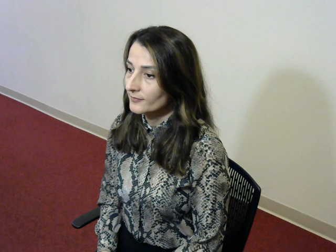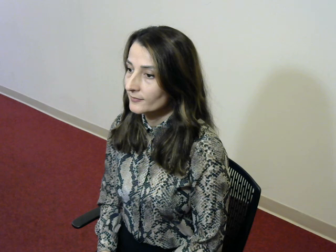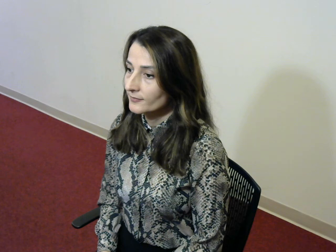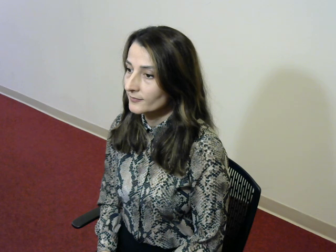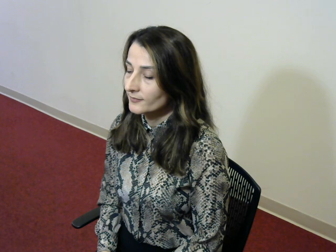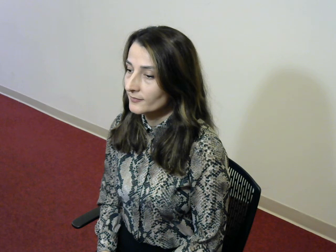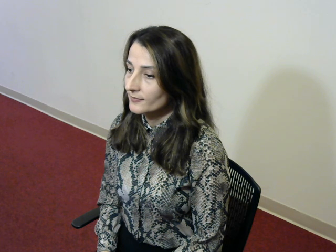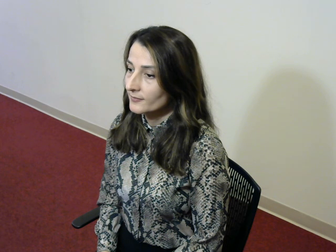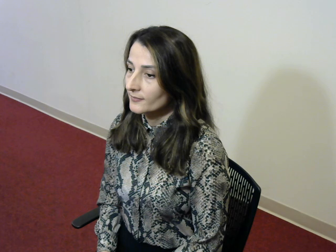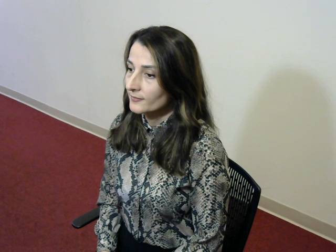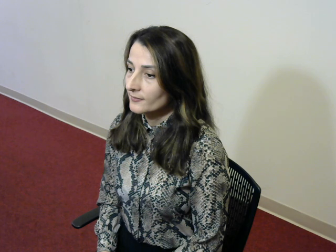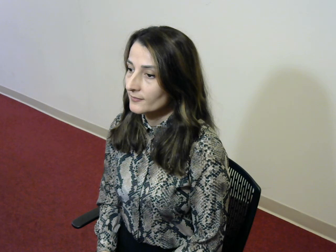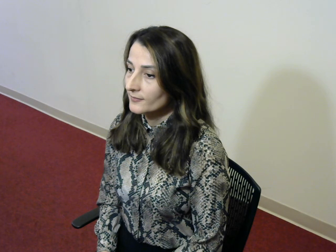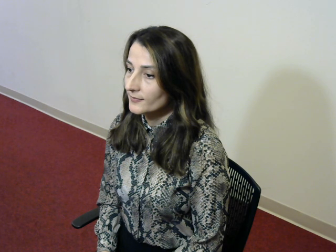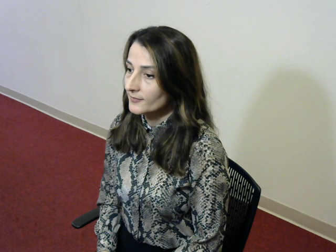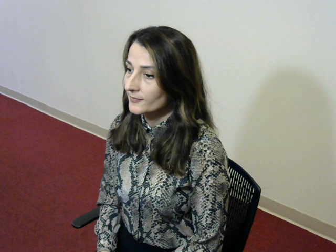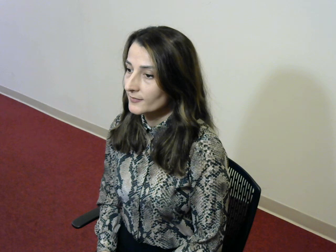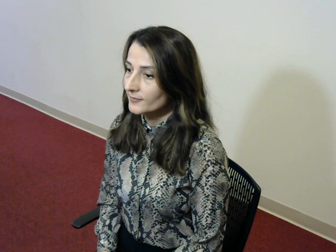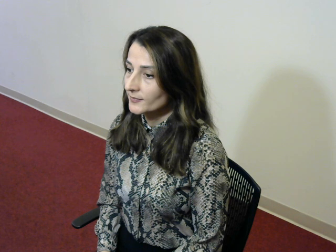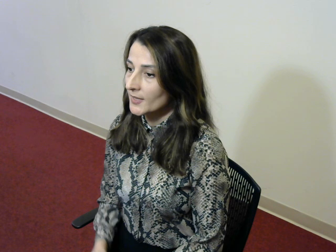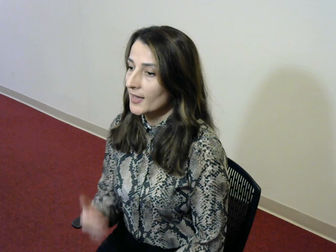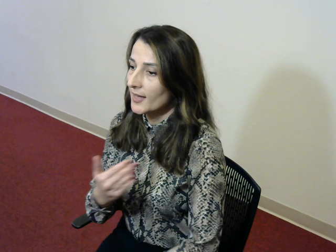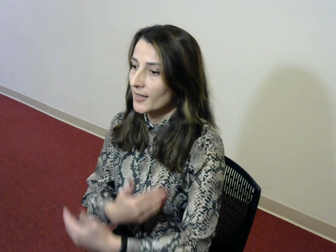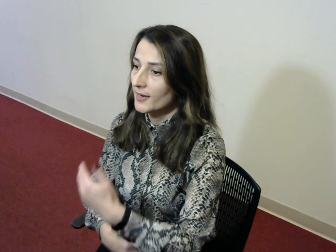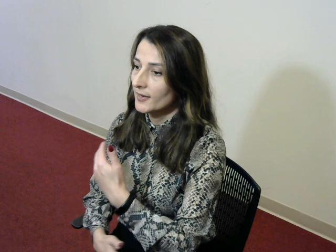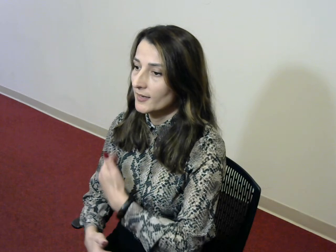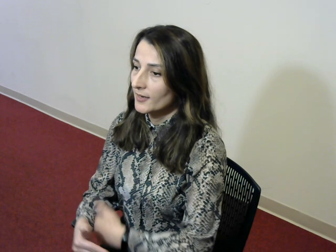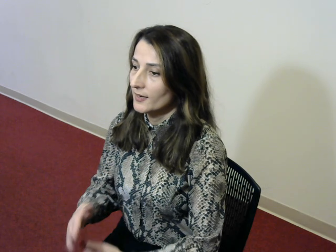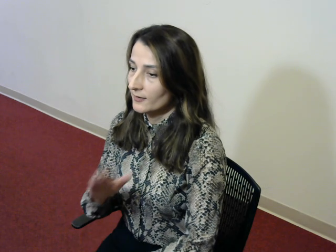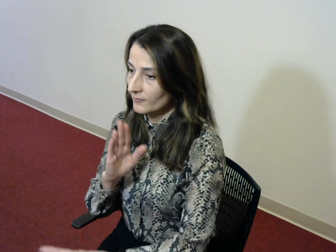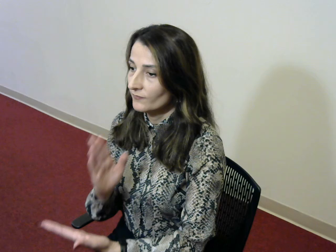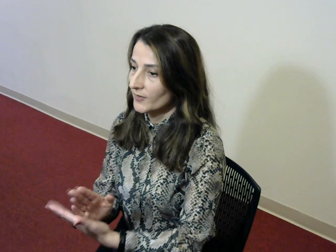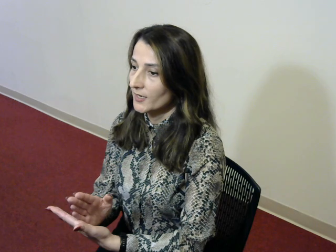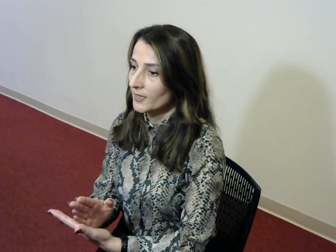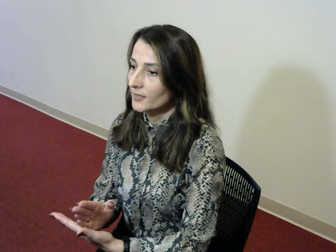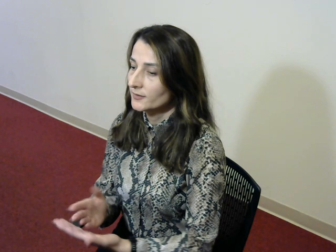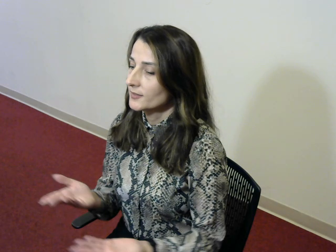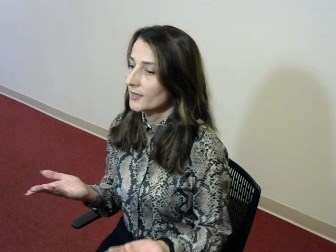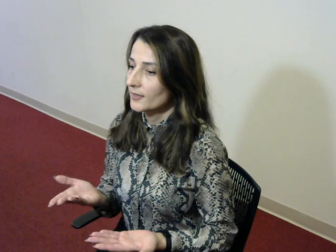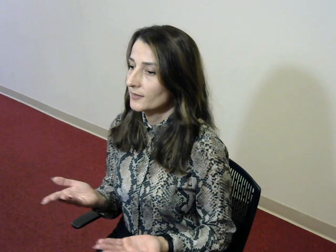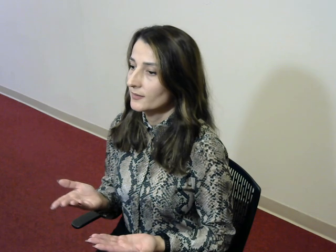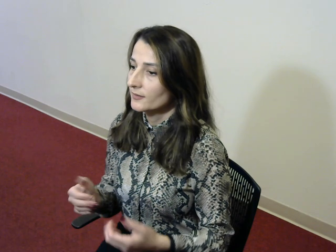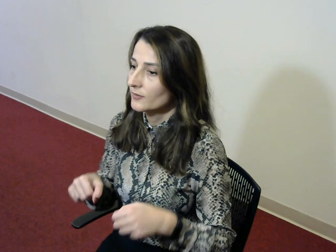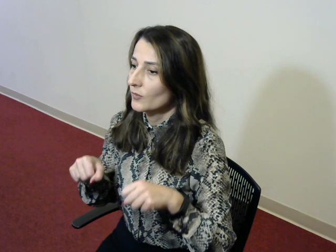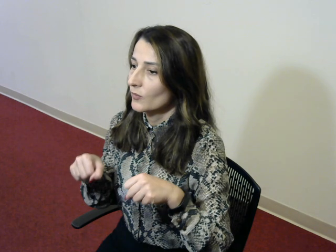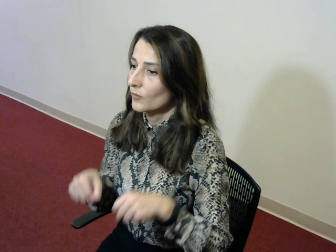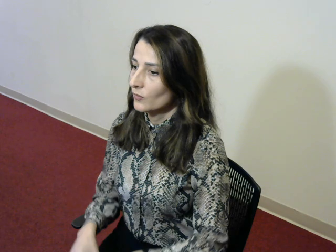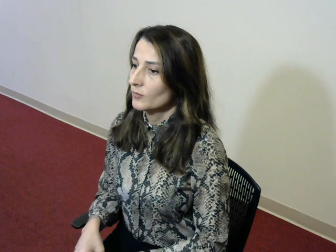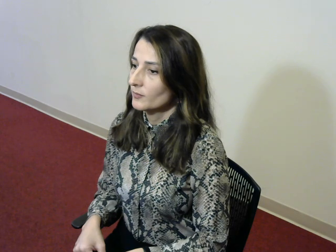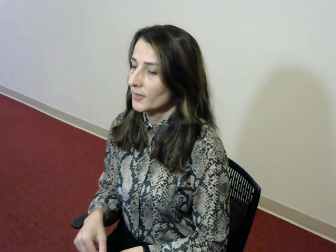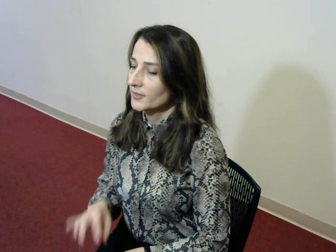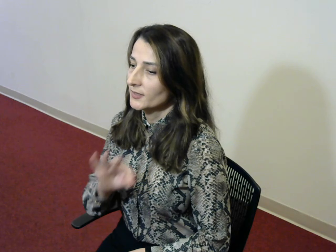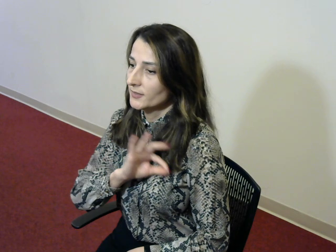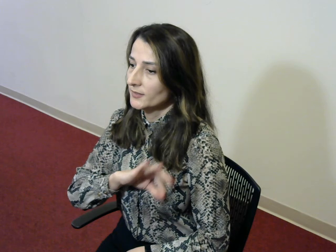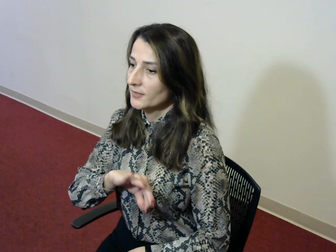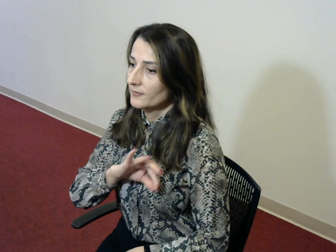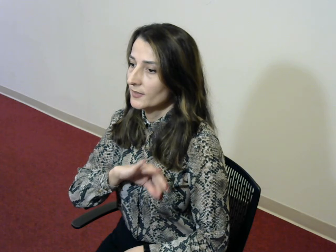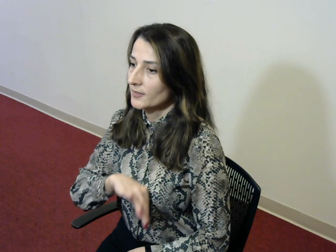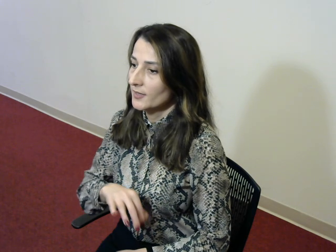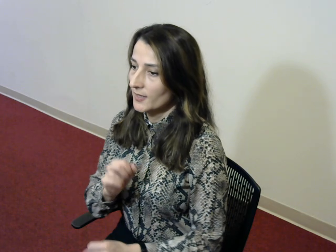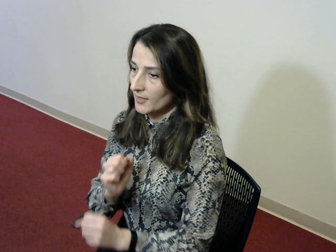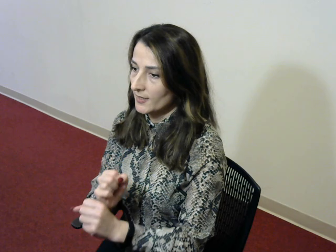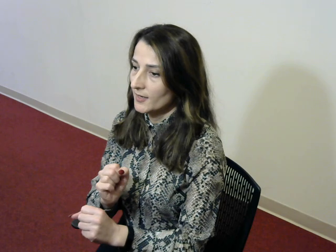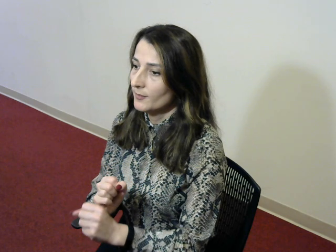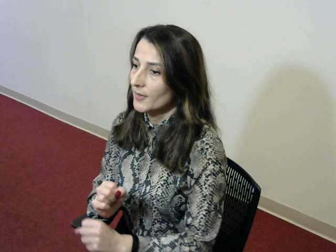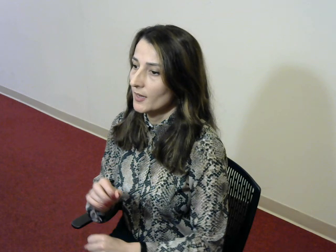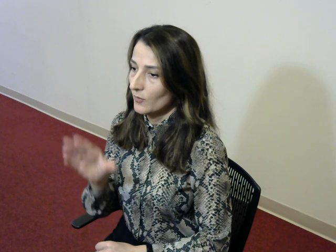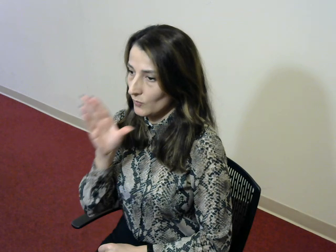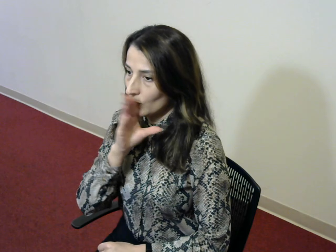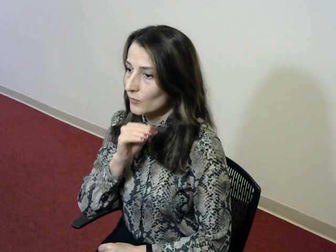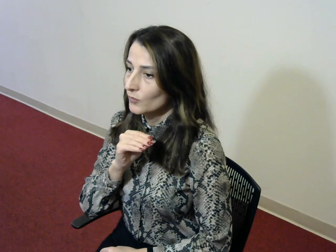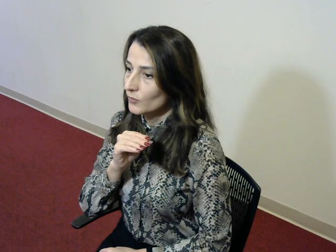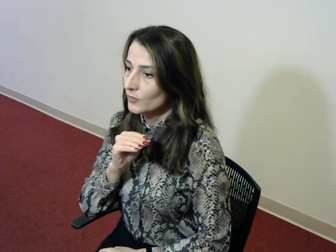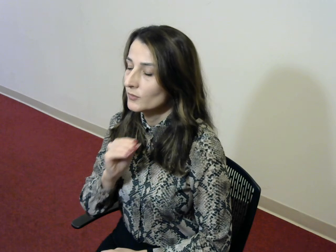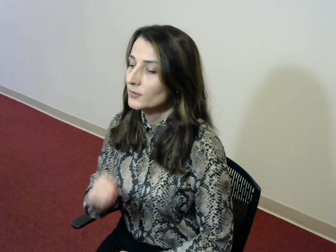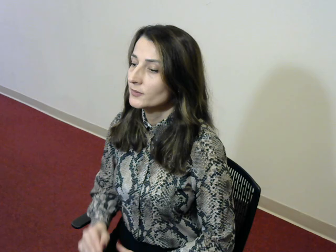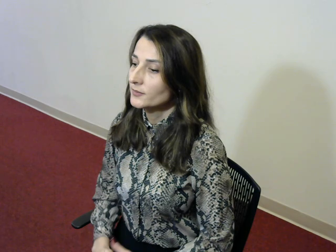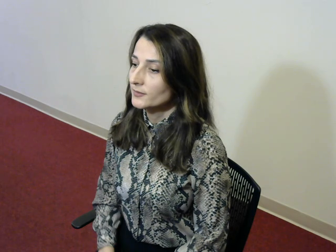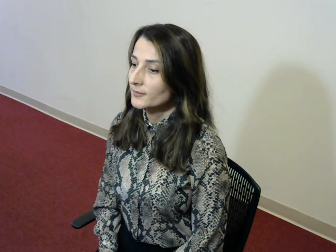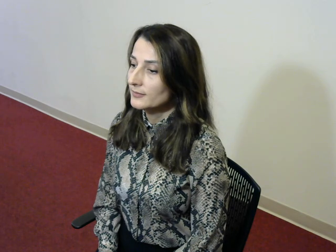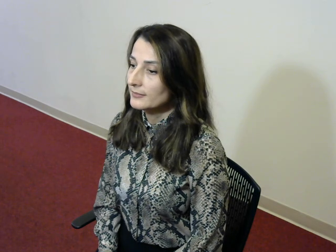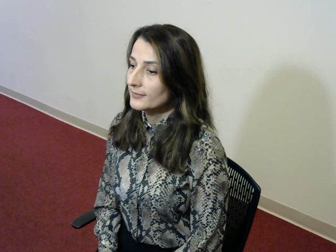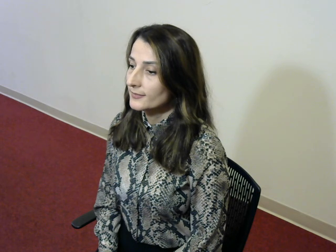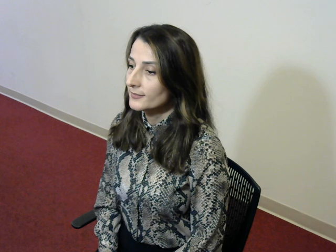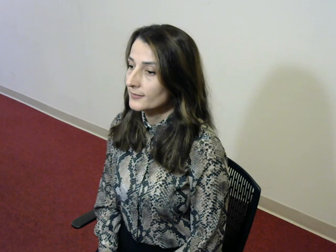Əlilliyim var, hansı hüquqlardan istifadə edə bilərəm?